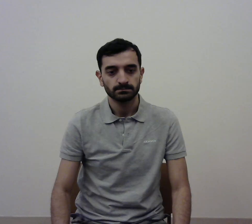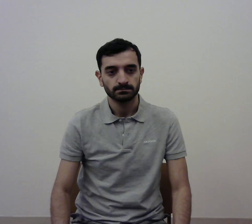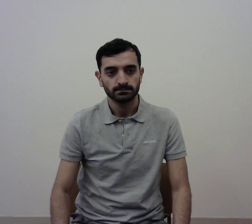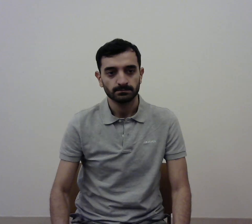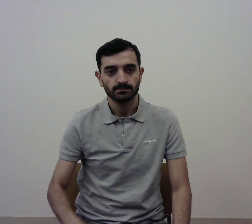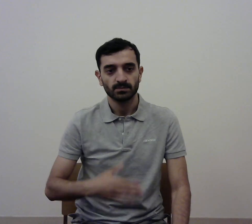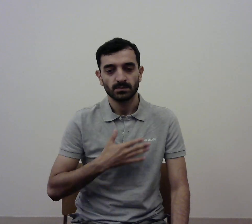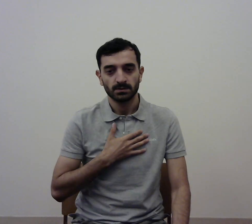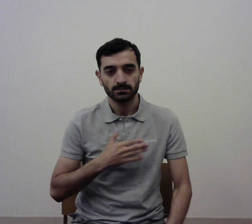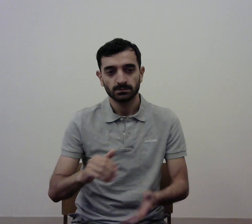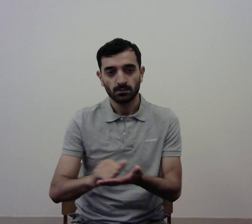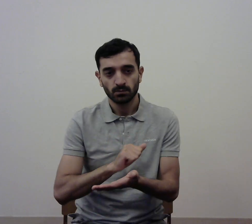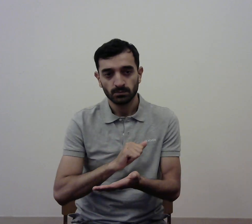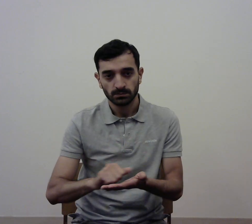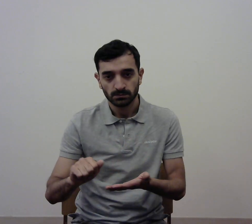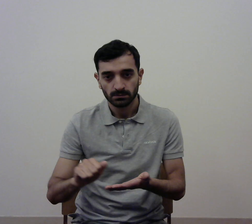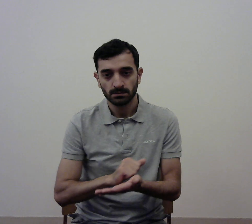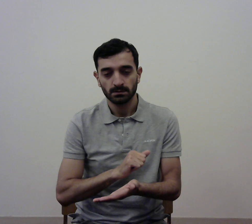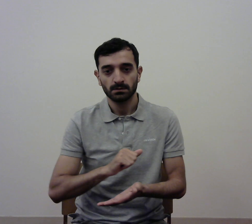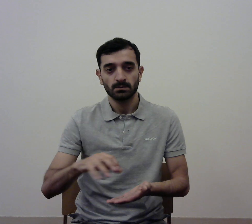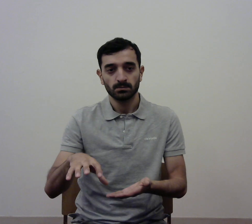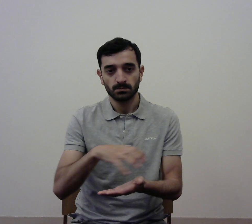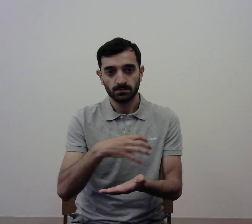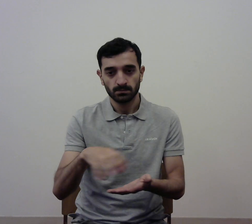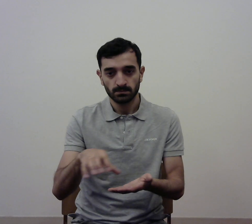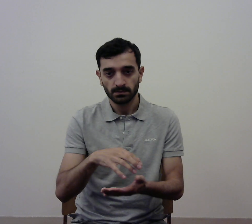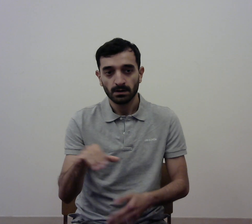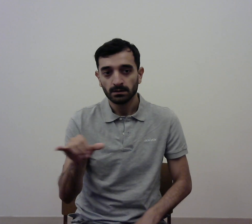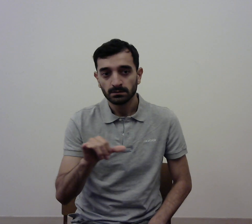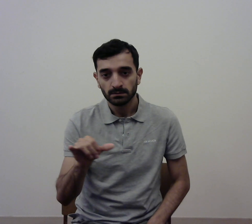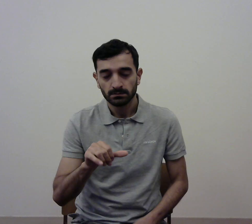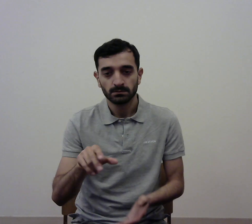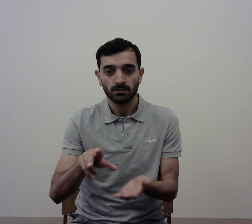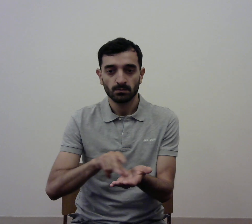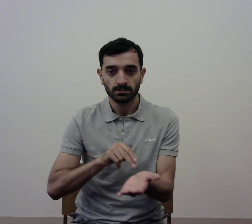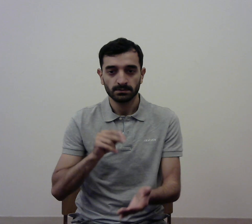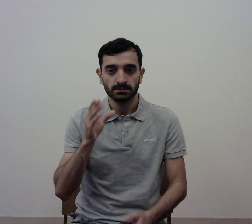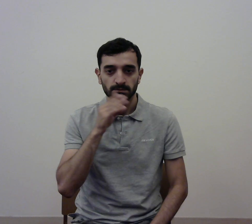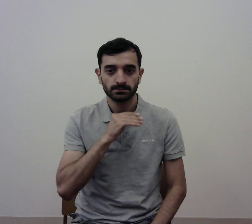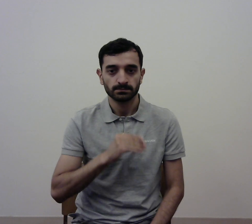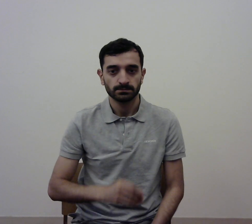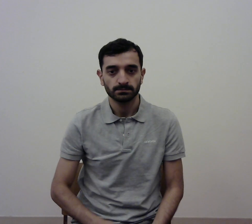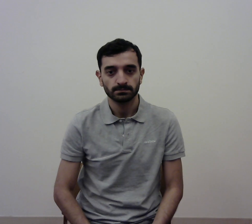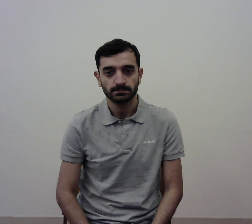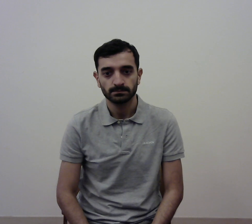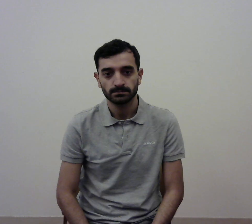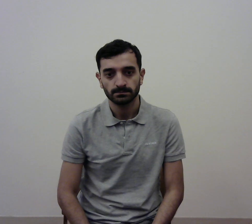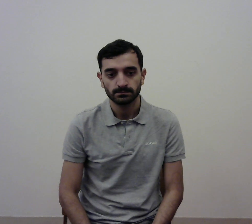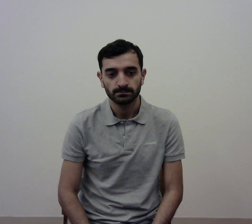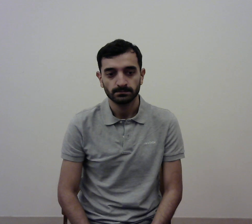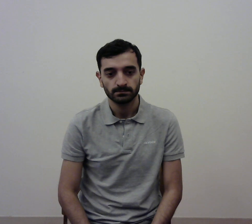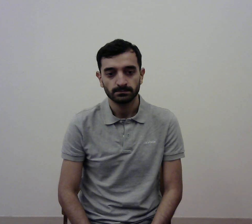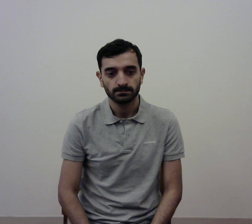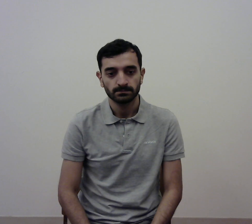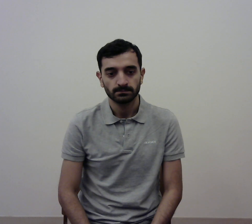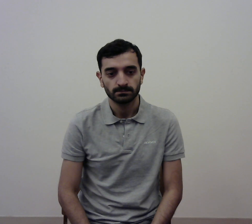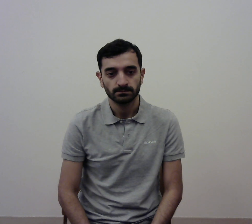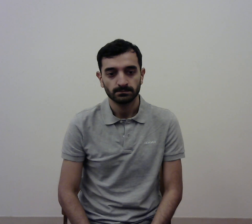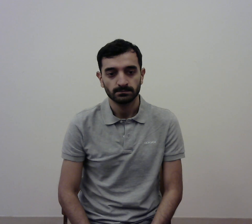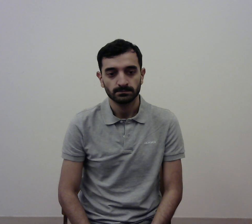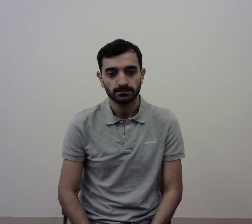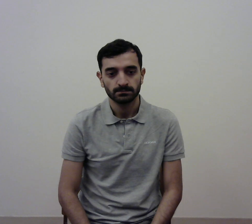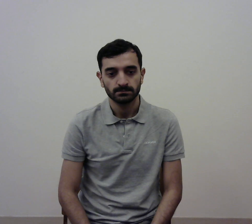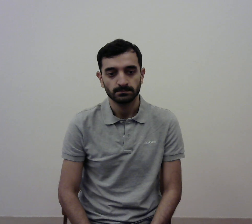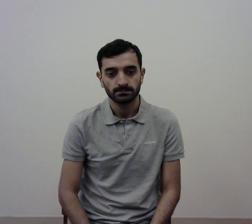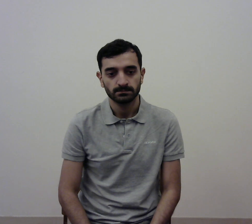Mən sənədlərin surətini harada çıxara bilərəm?